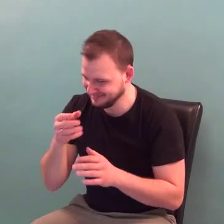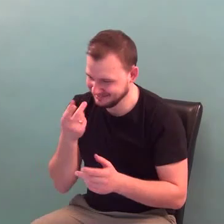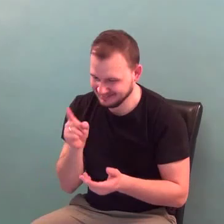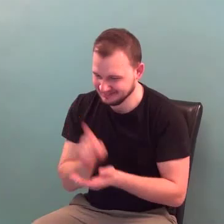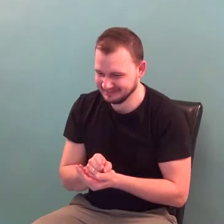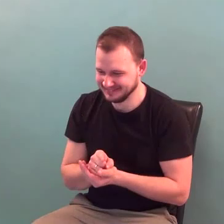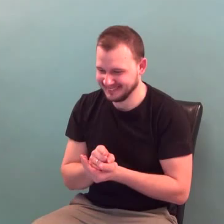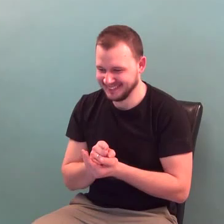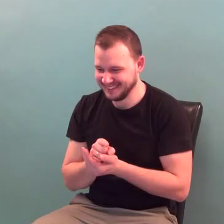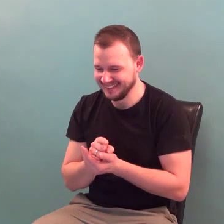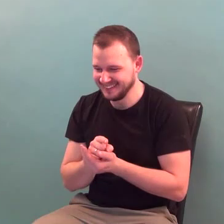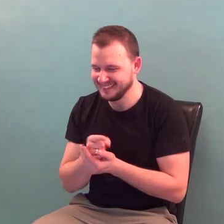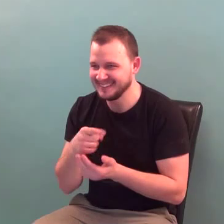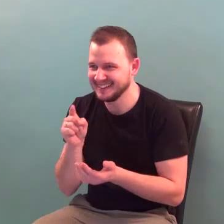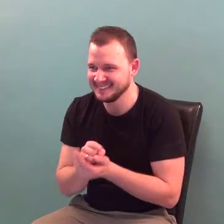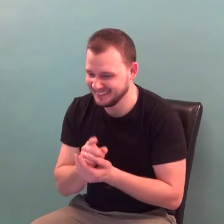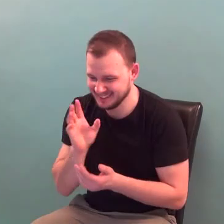Nie uda się.